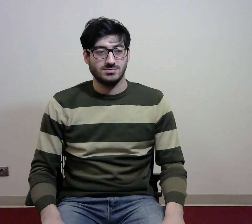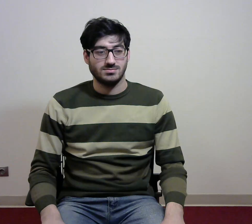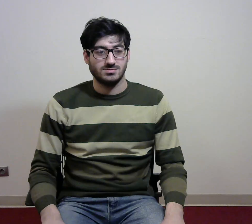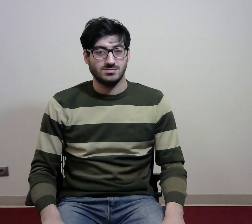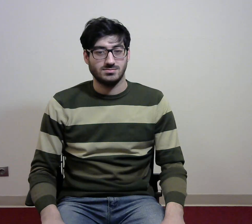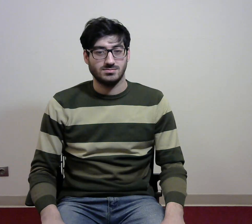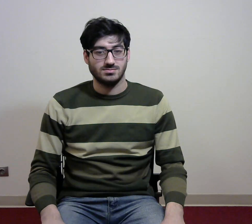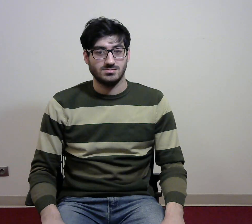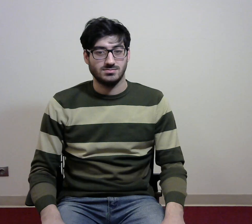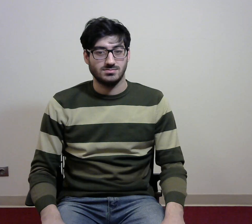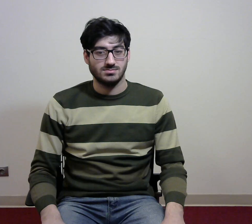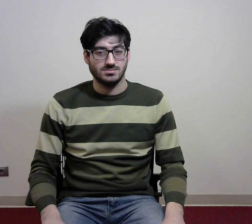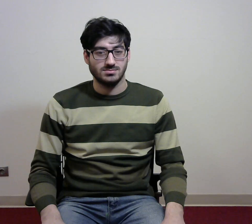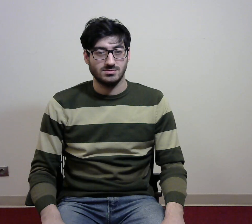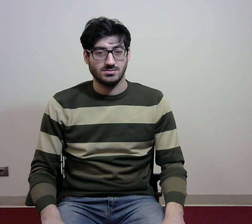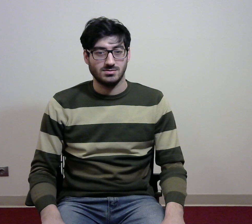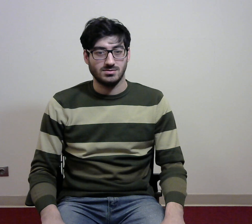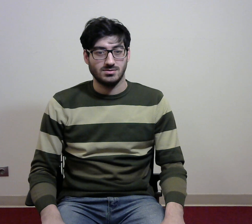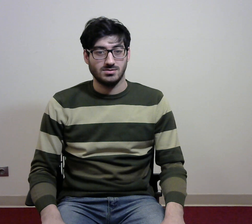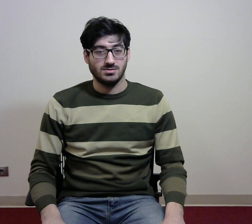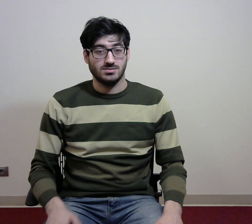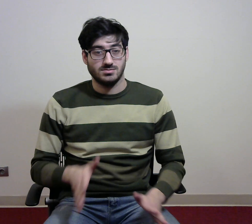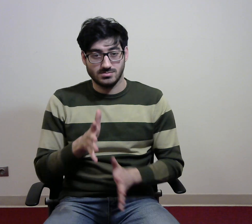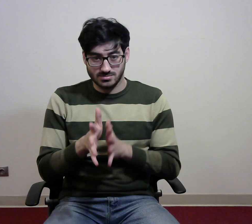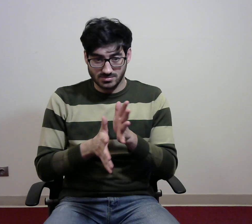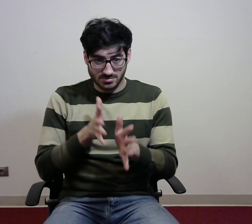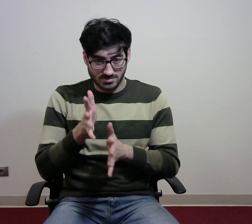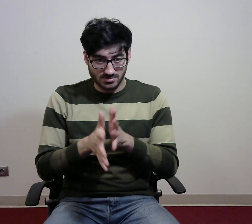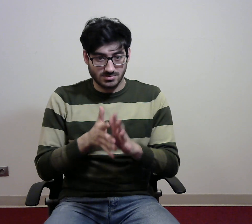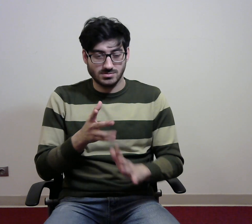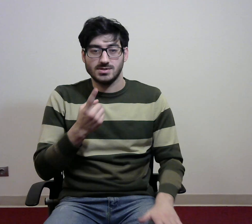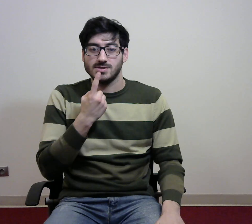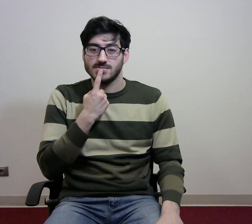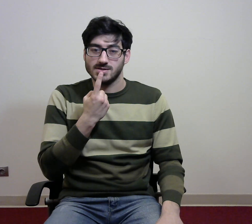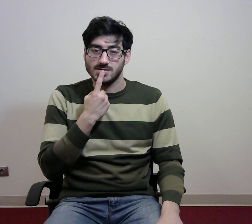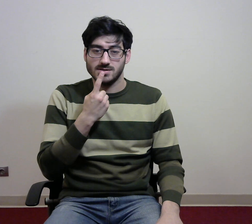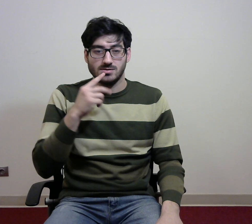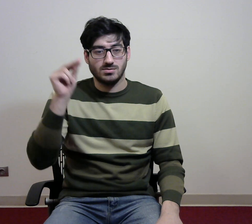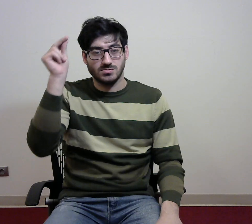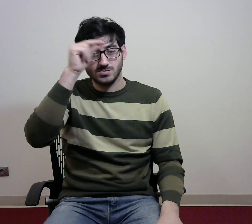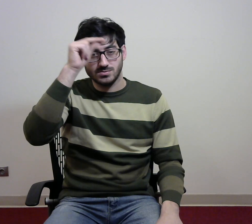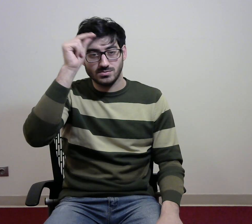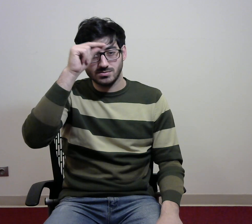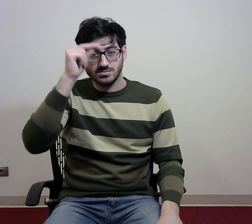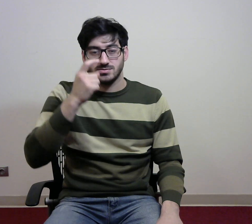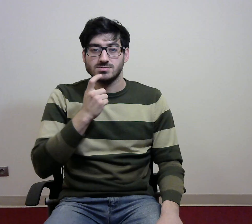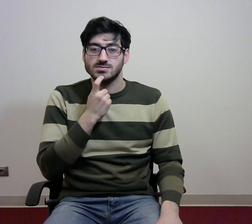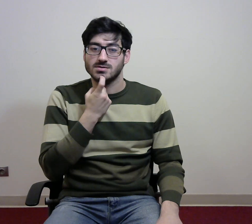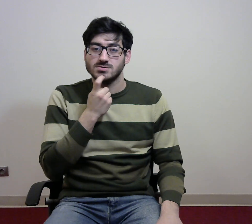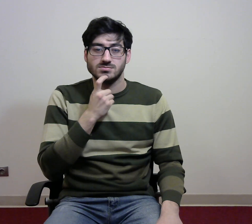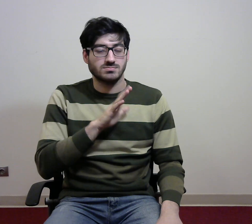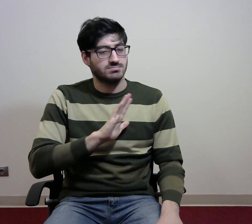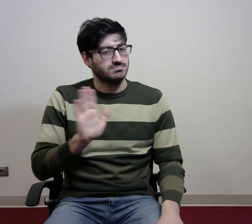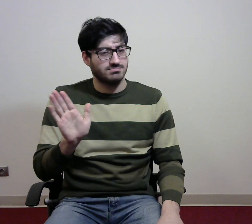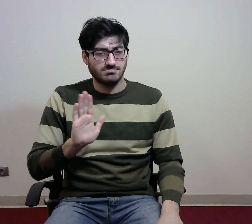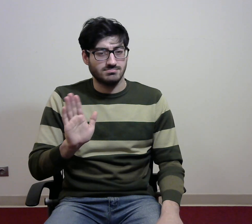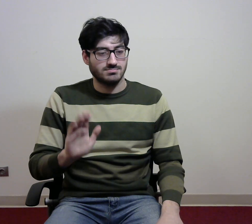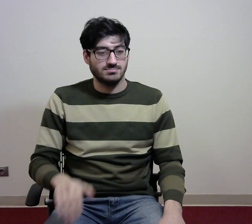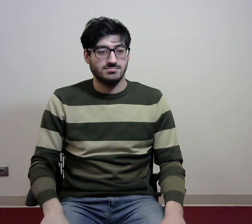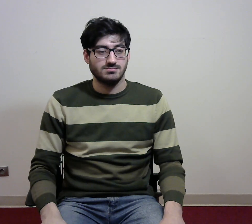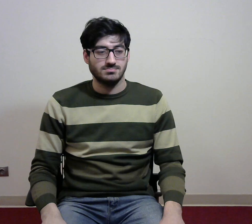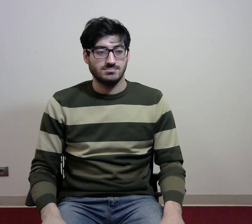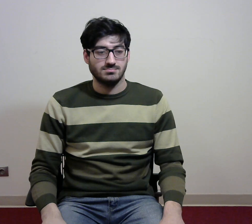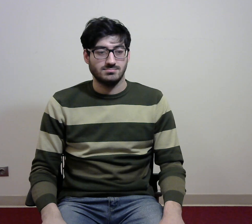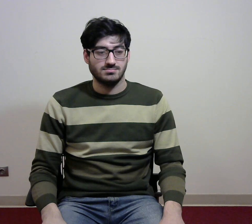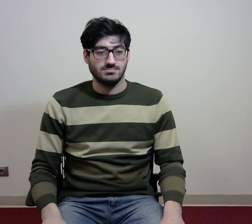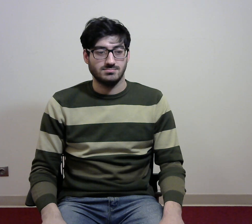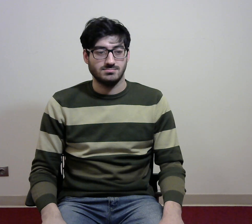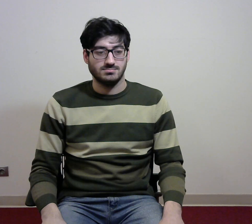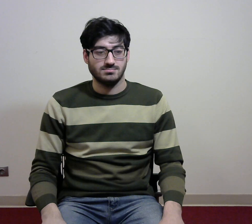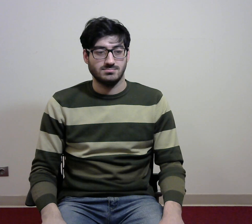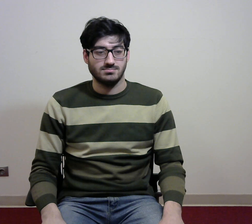İşarə dilini öyrənmək çətin deyil